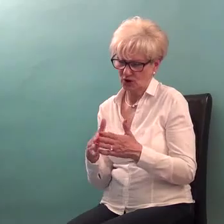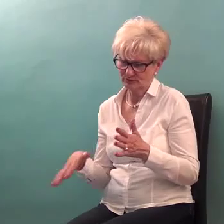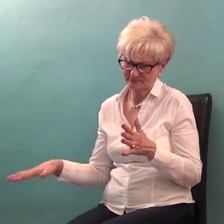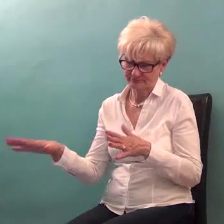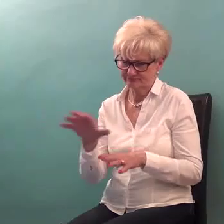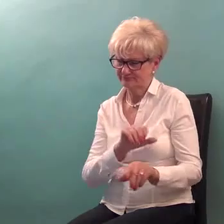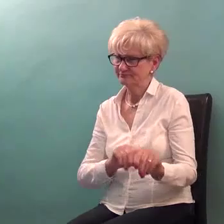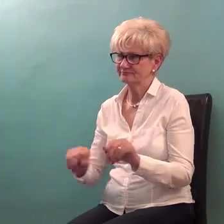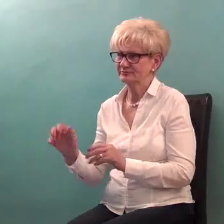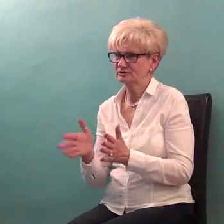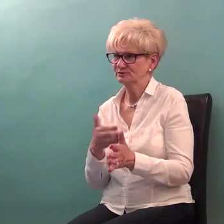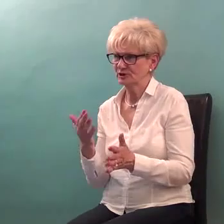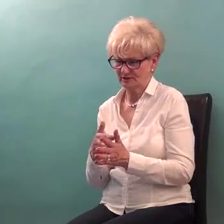Sprzątam.